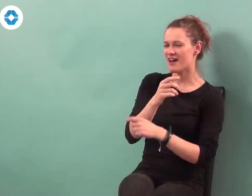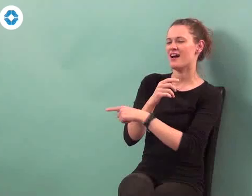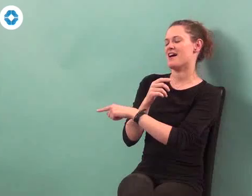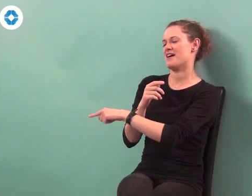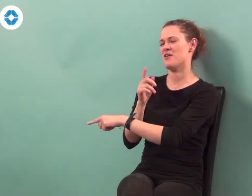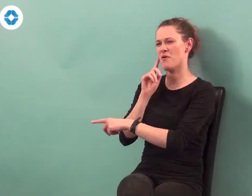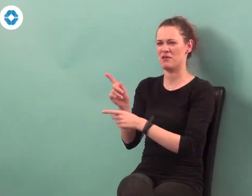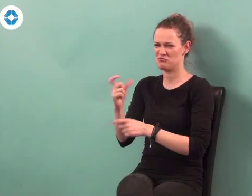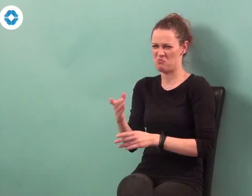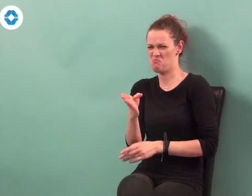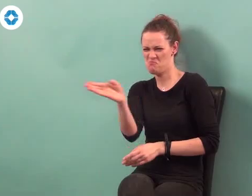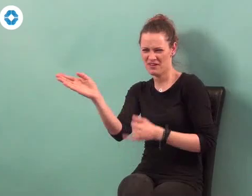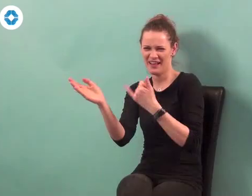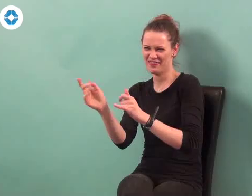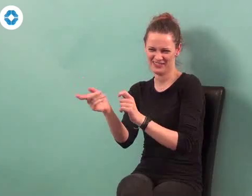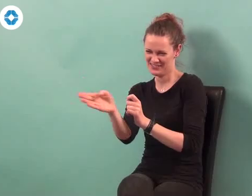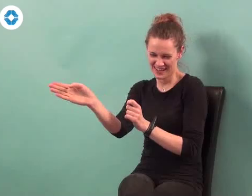A ten Chłopak pokazuje coś innego, inny kierunek.